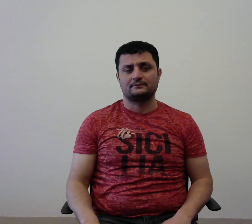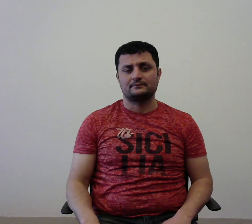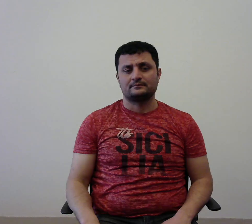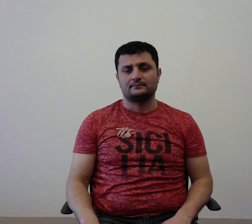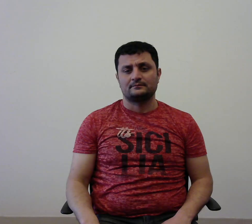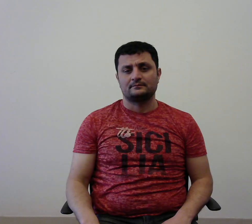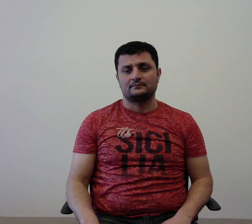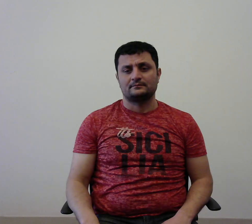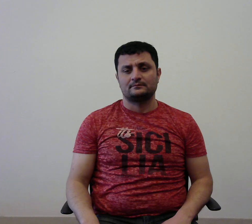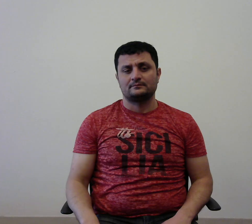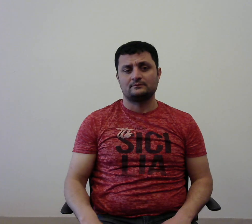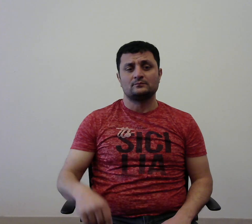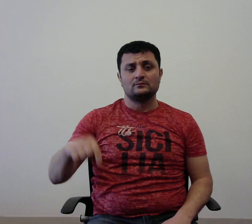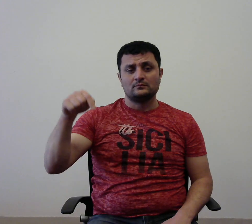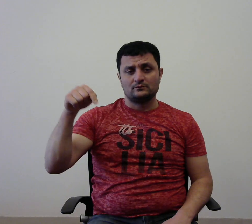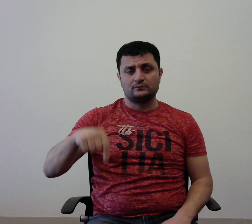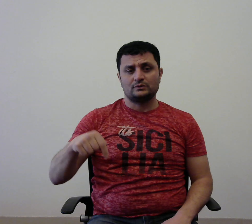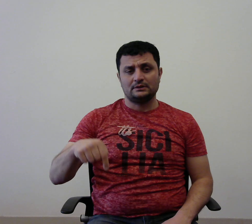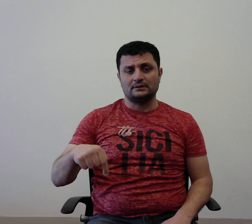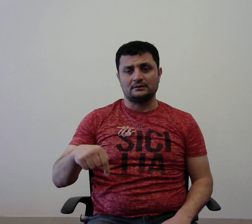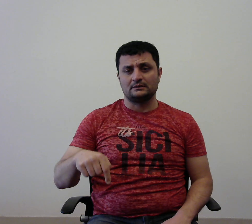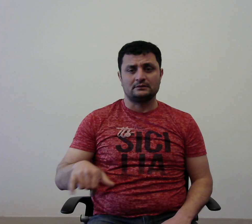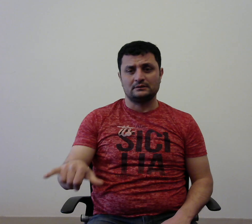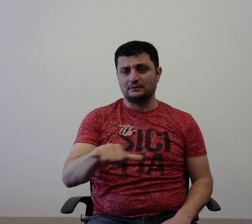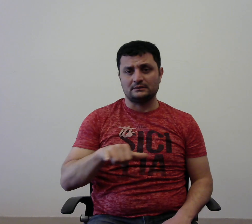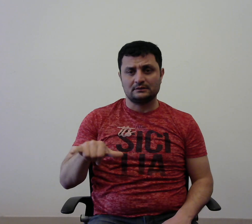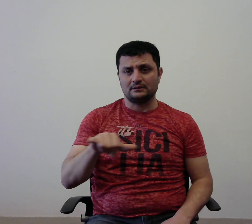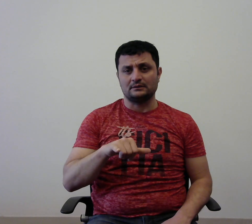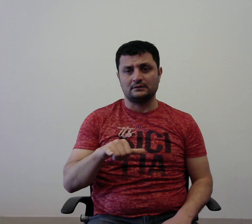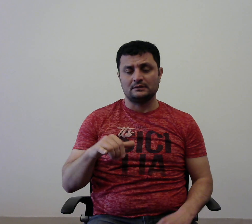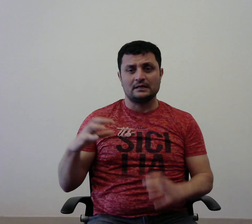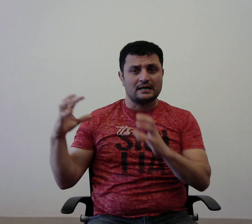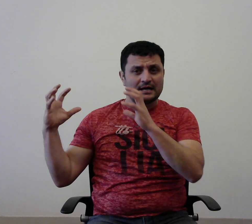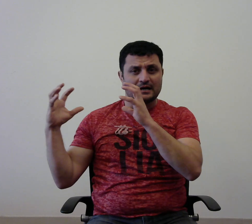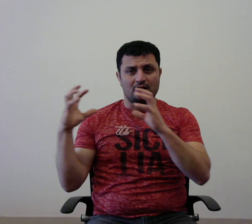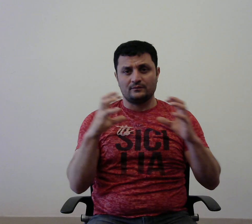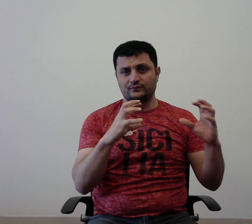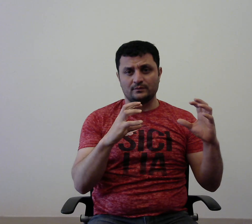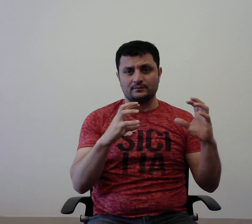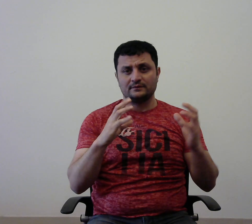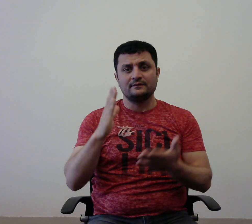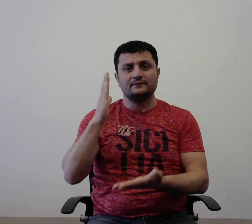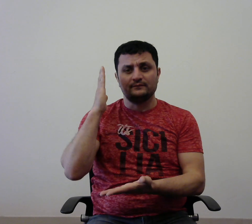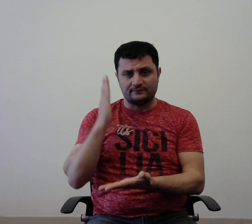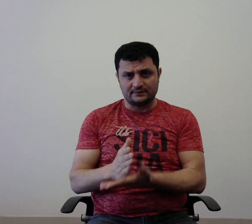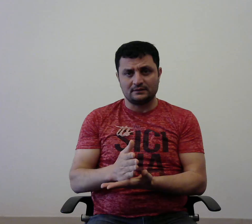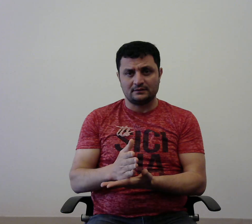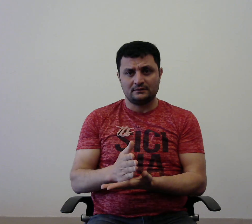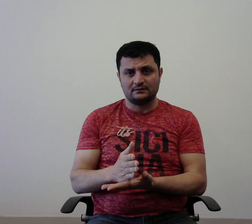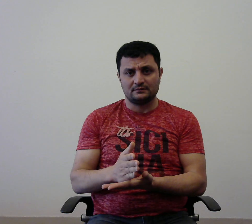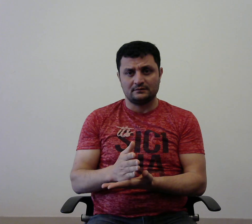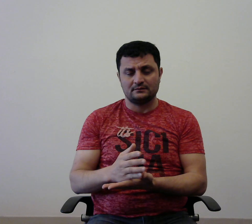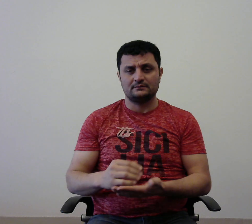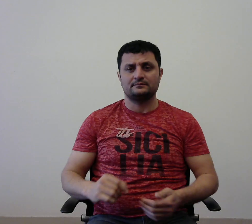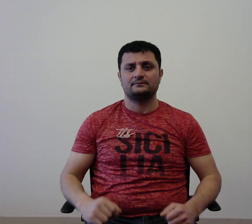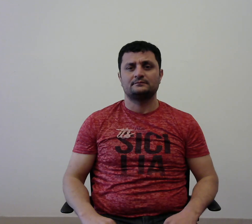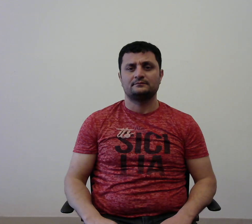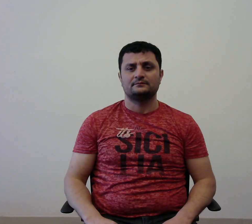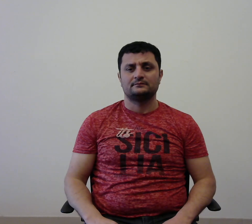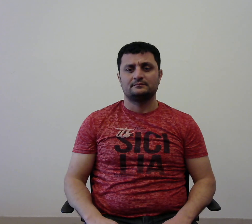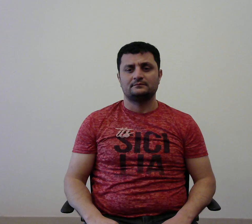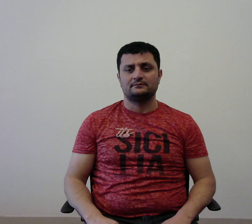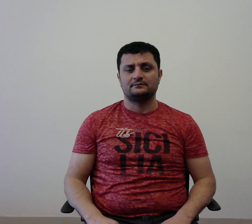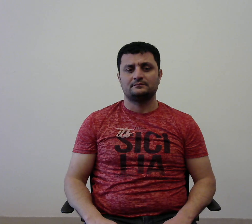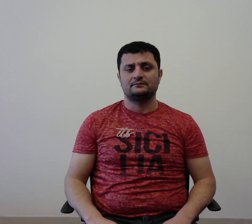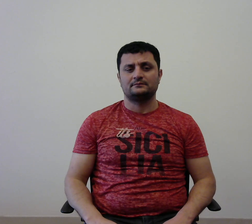Burda harda avtobus var?